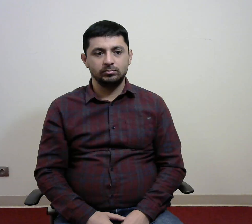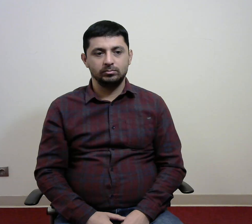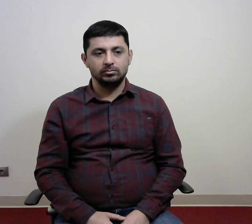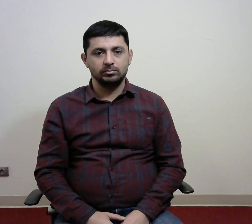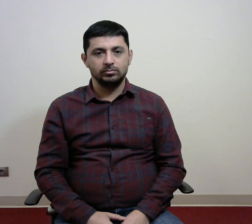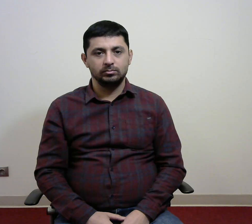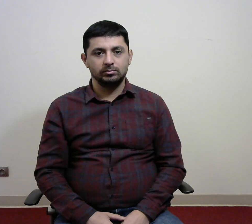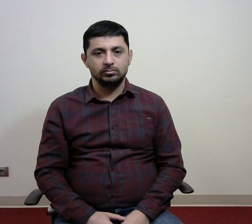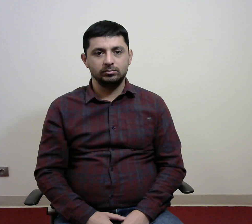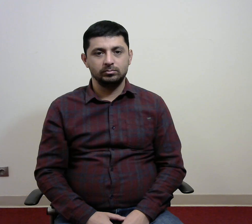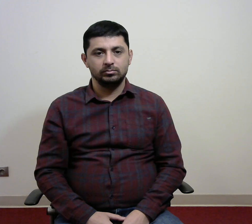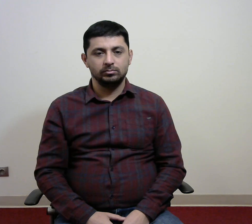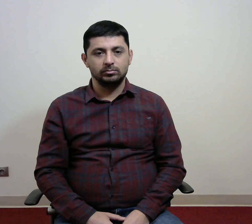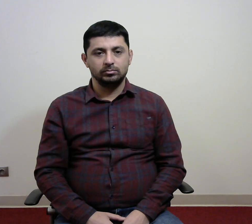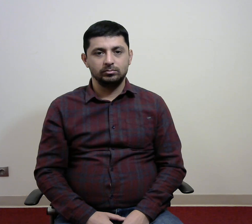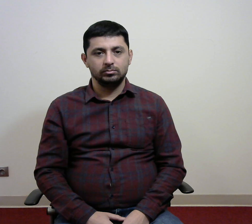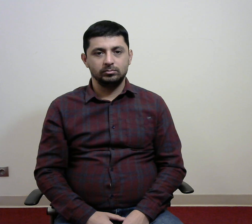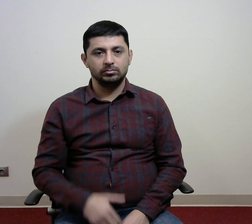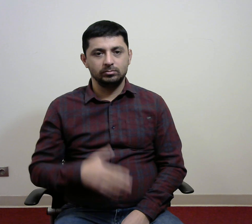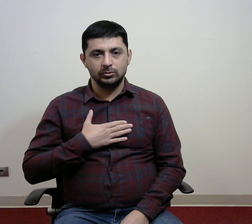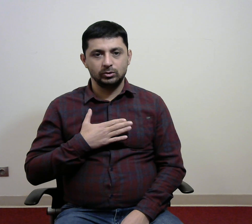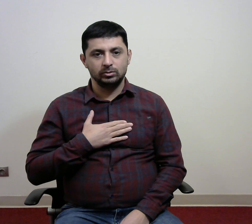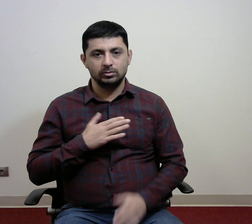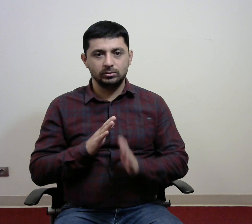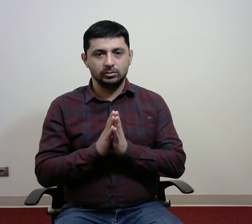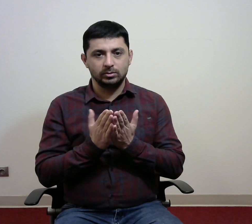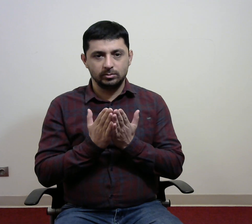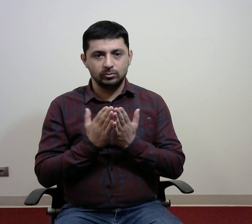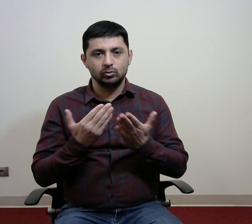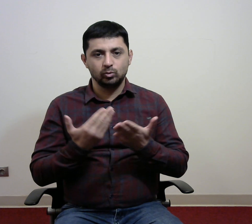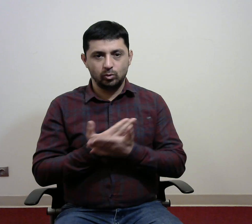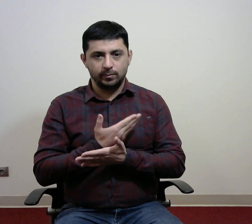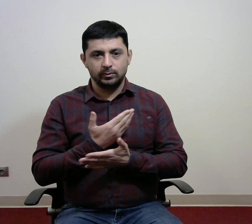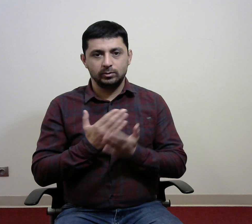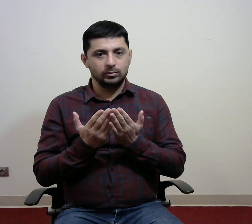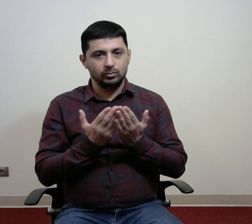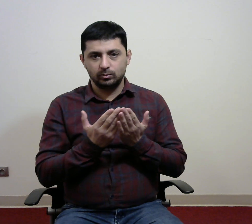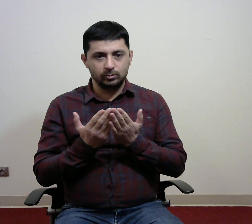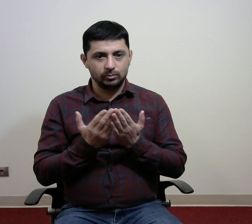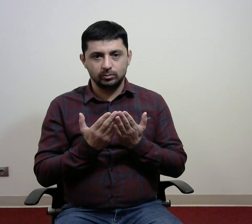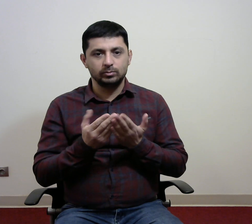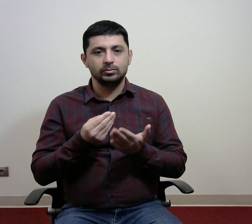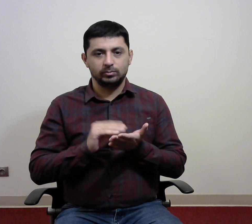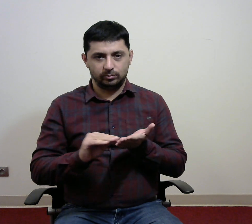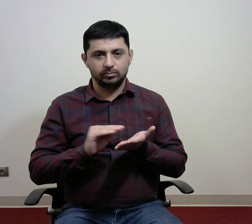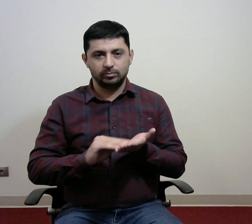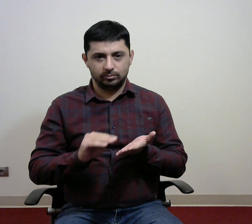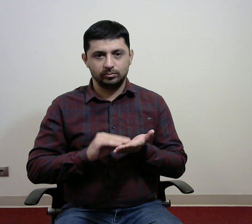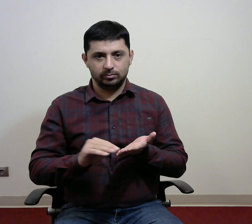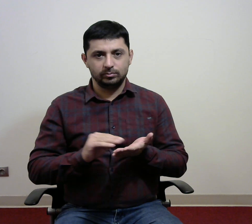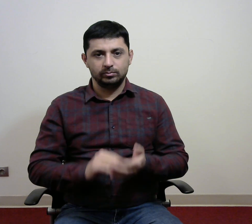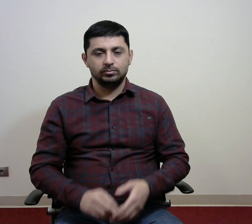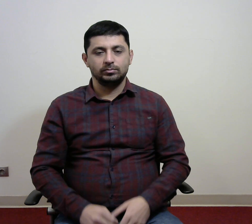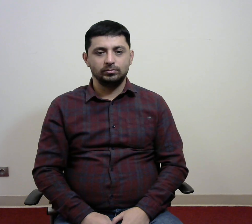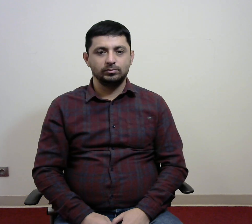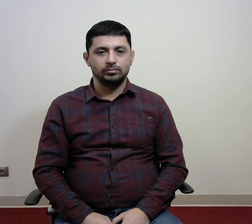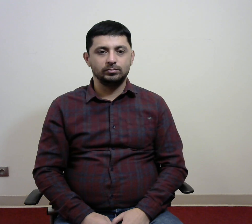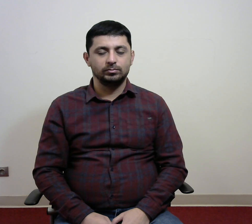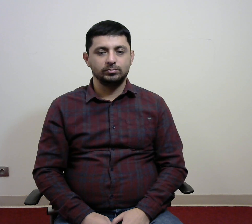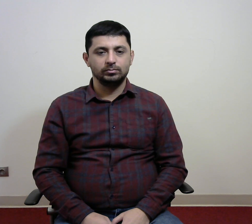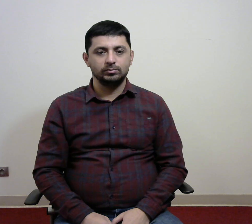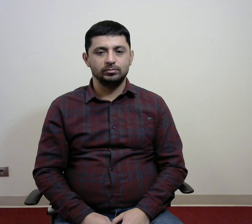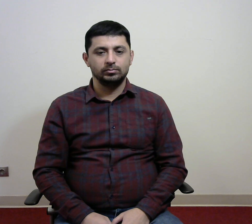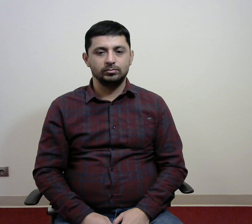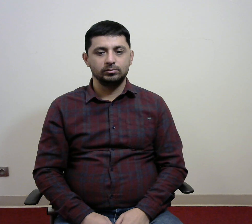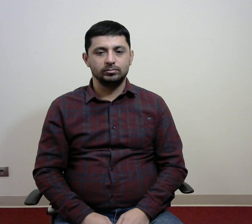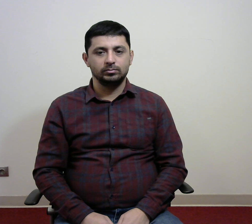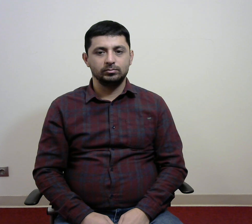Mən kitabı yenidən oxuyub, təkrarlamalıyam